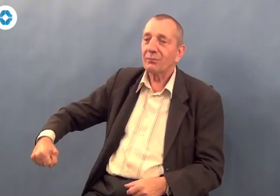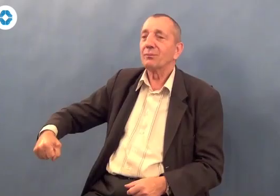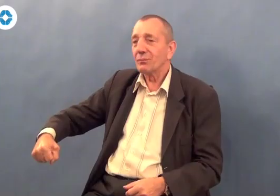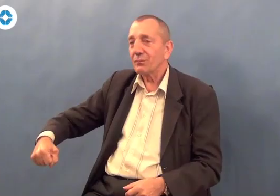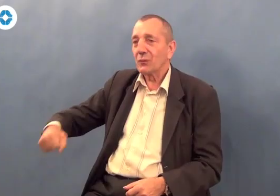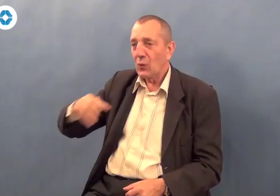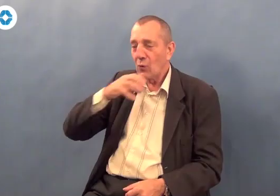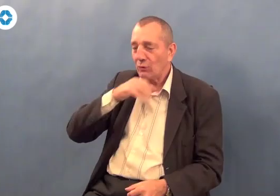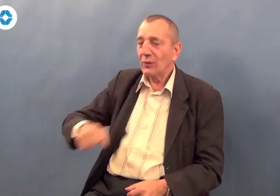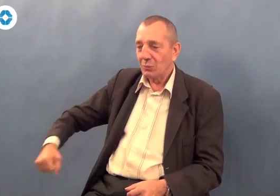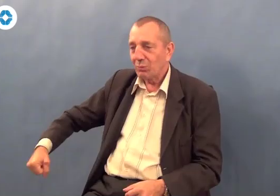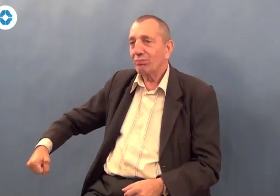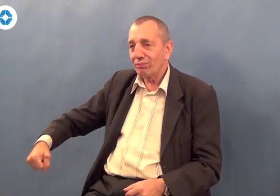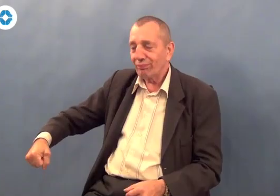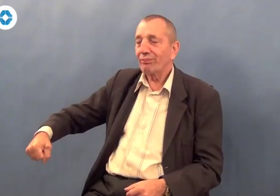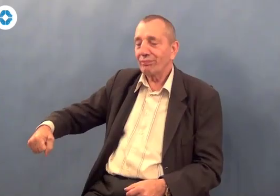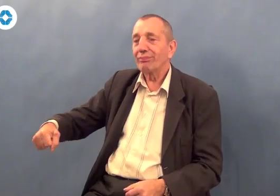Kozę ciągnie.